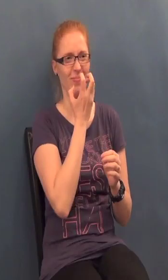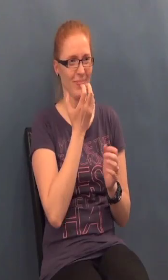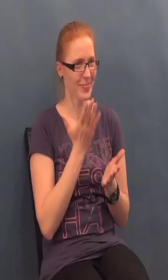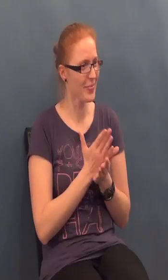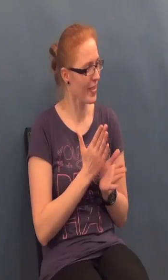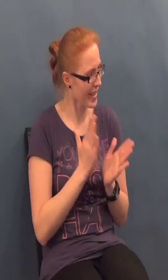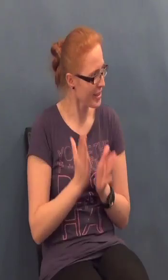Następne?